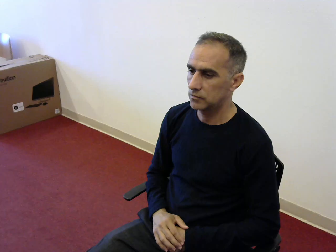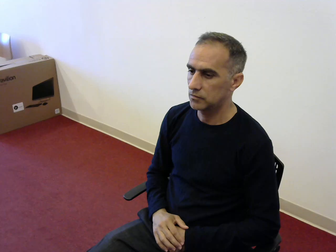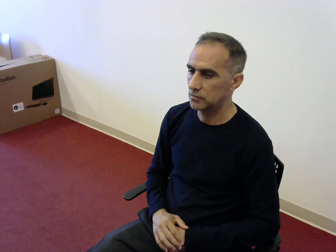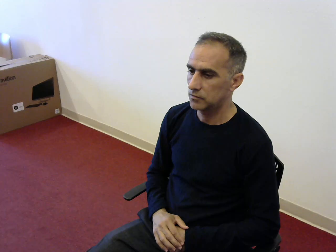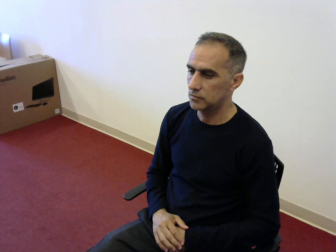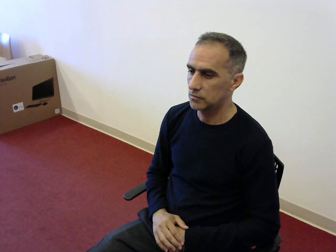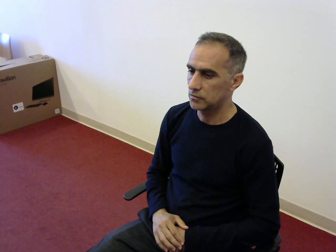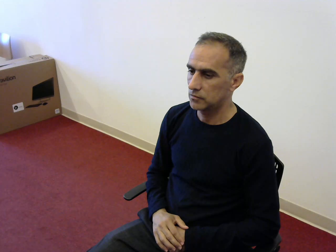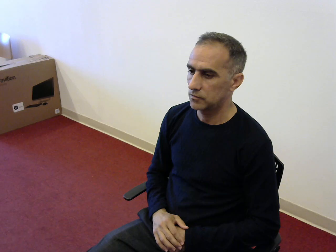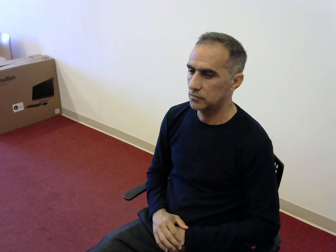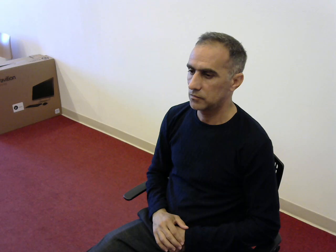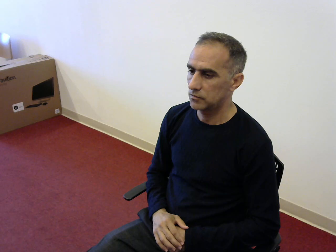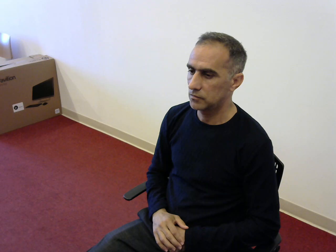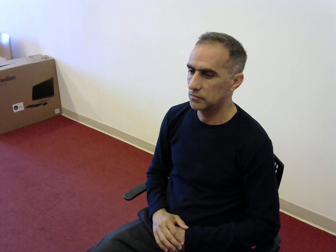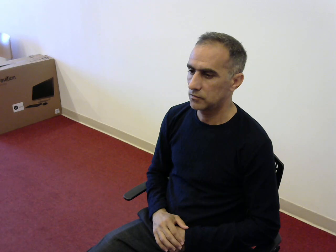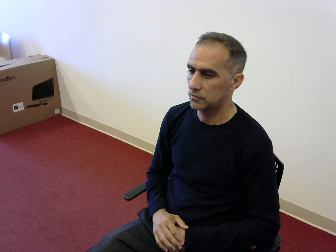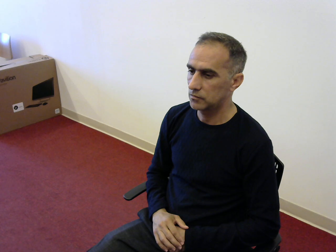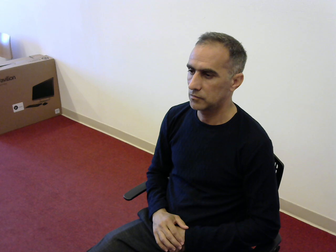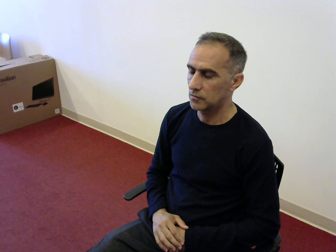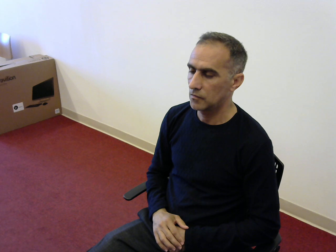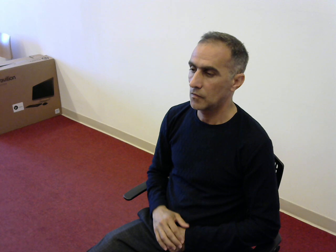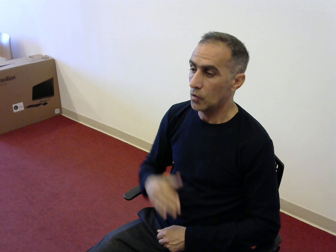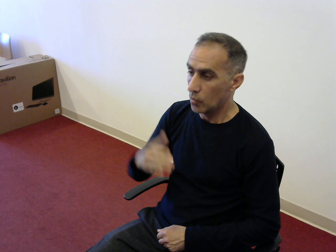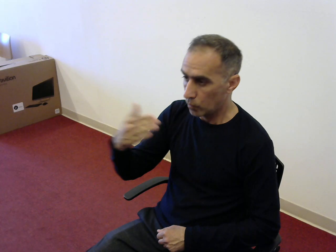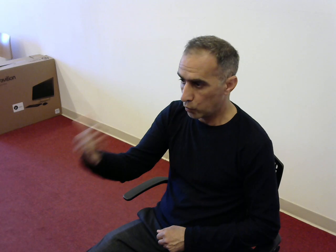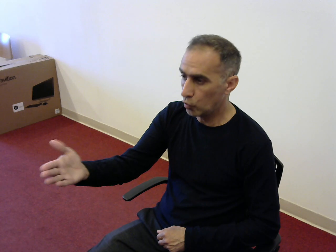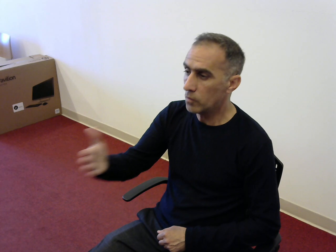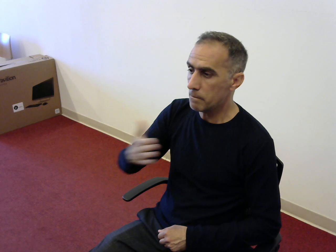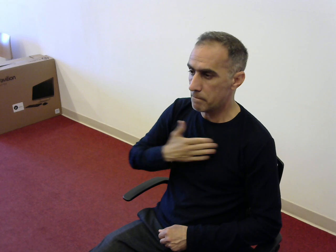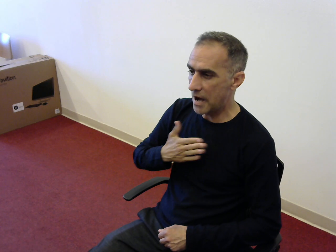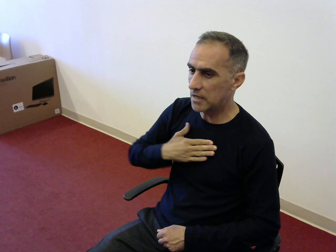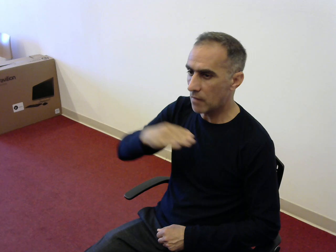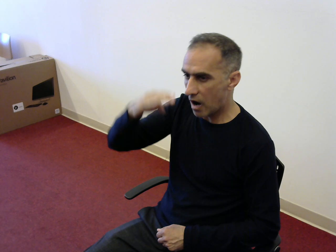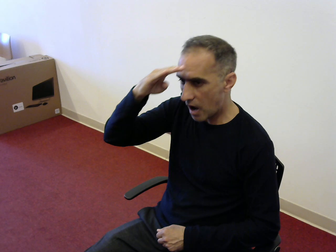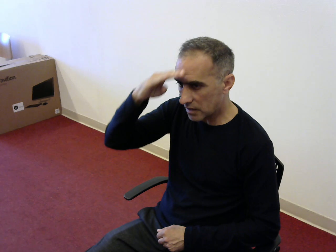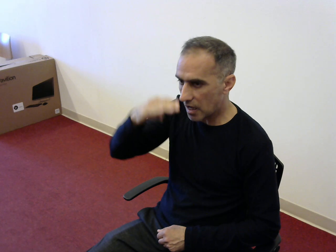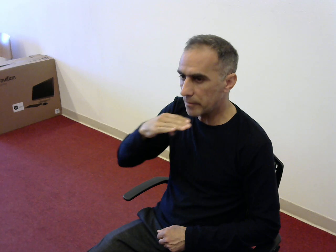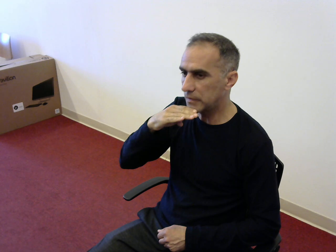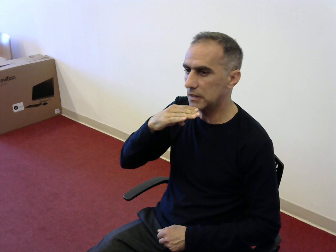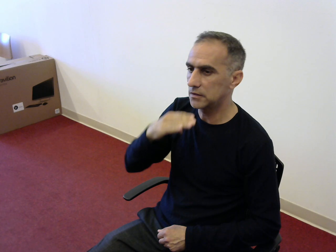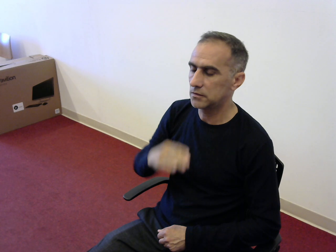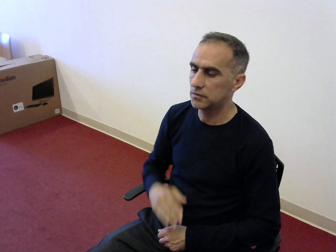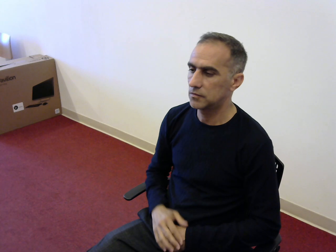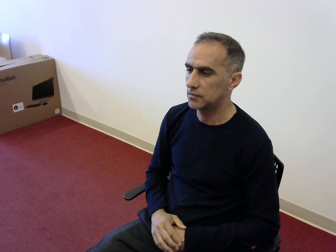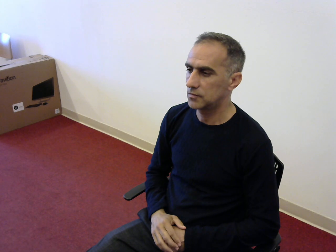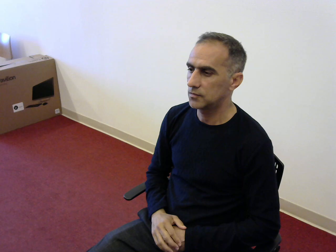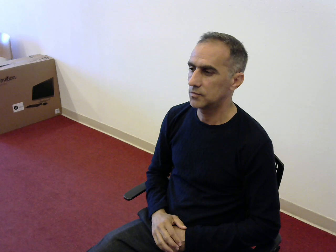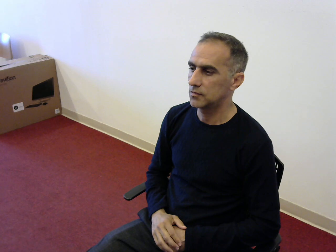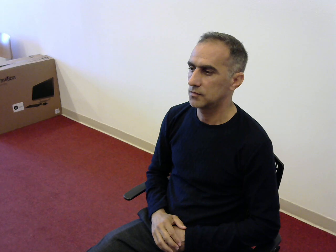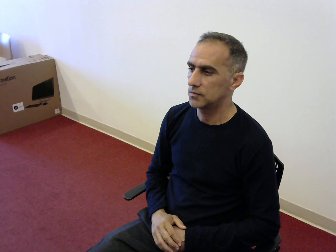Bu mənim atamdır